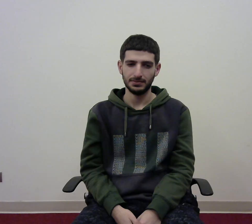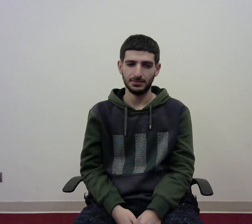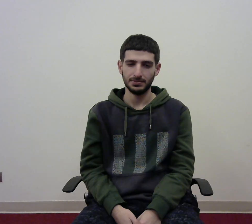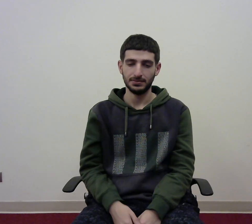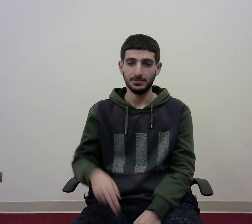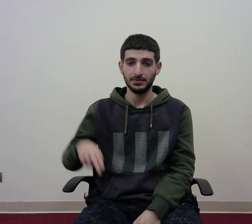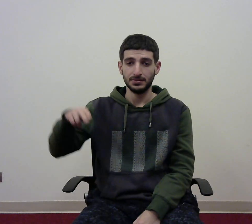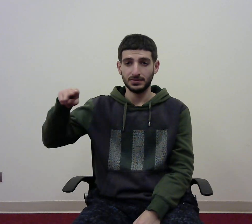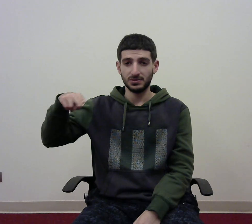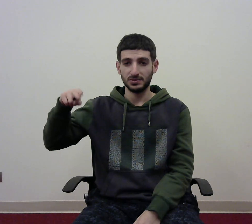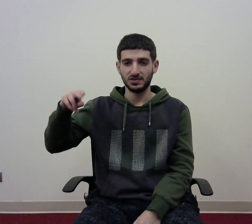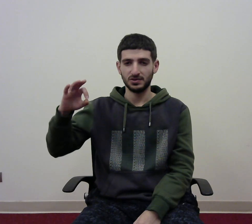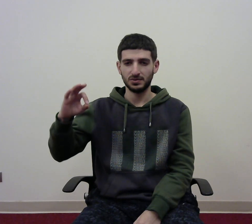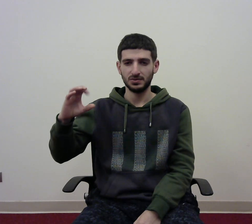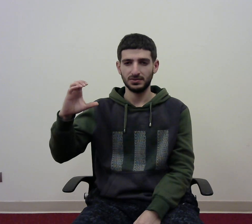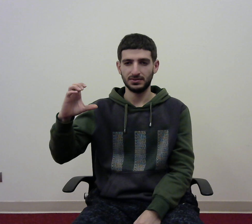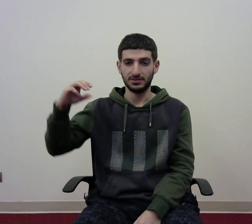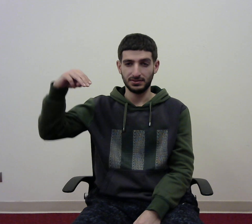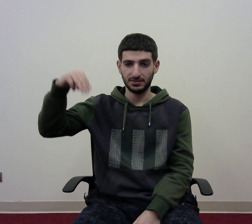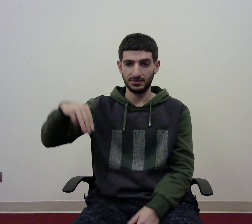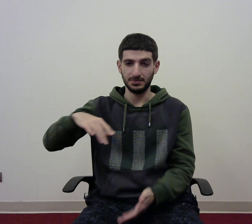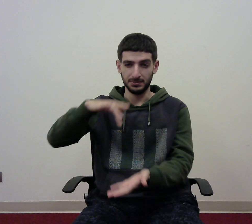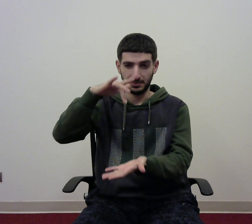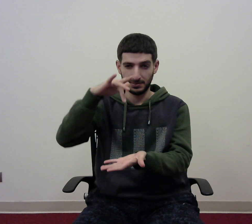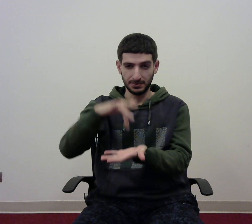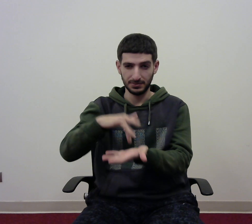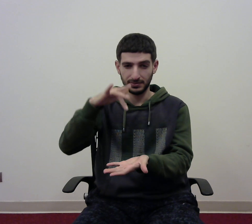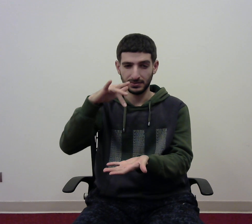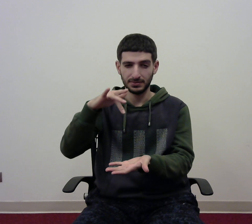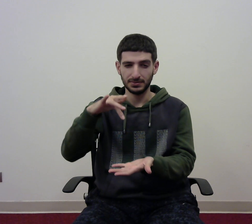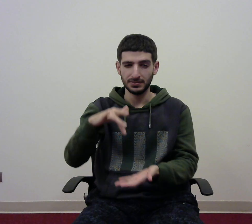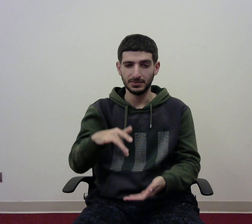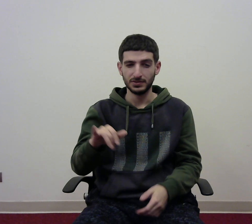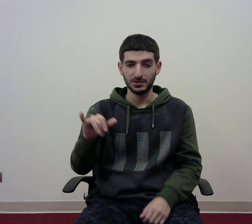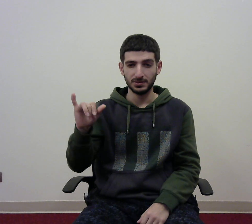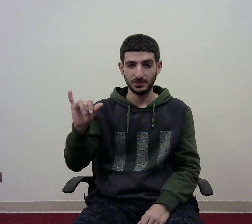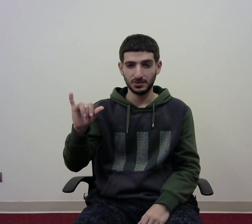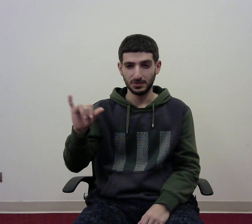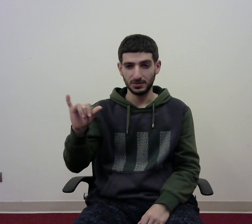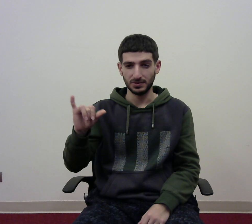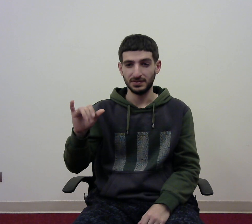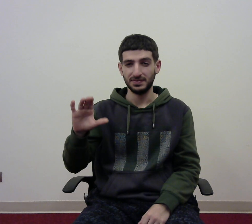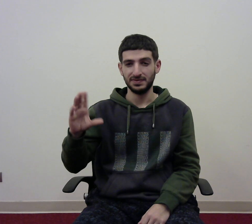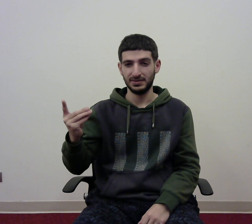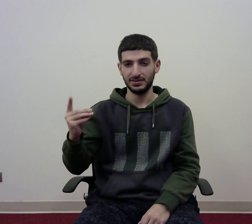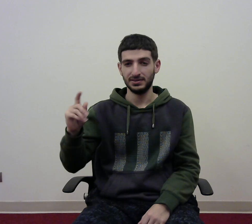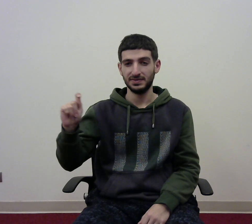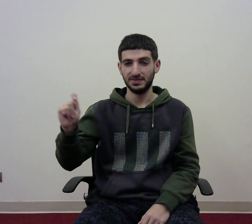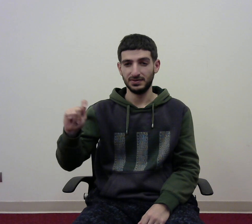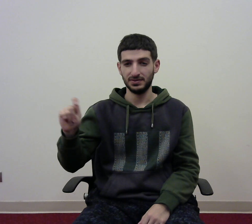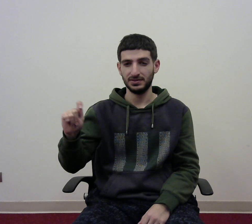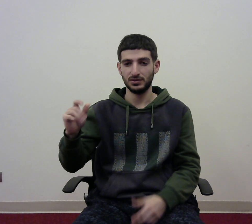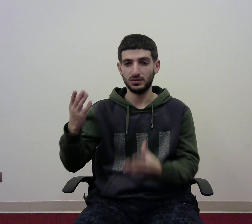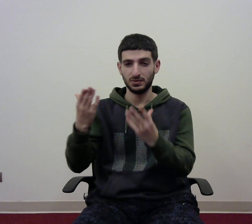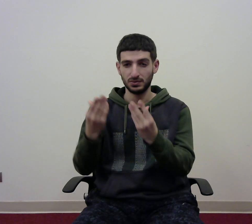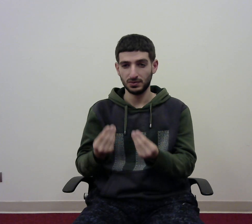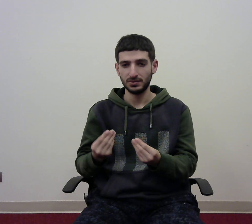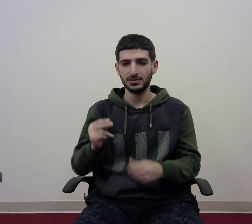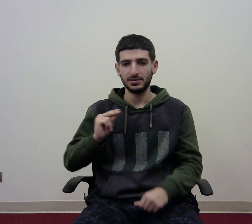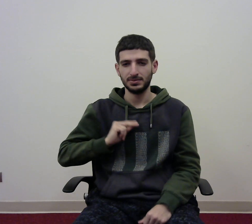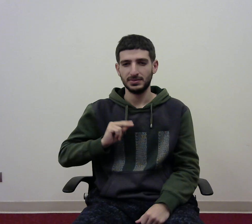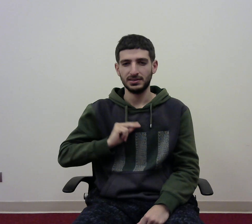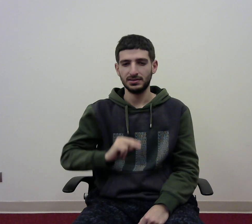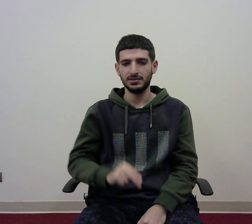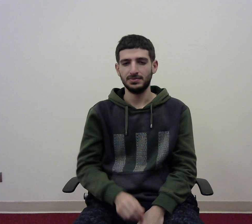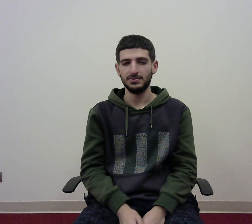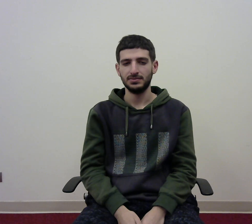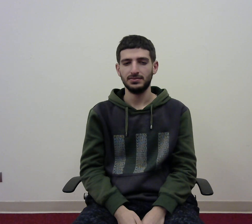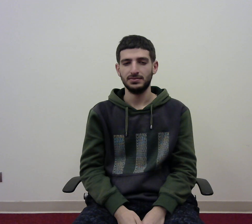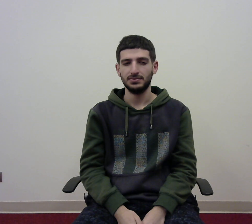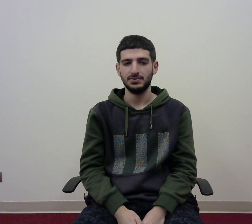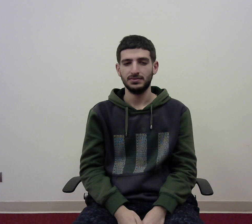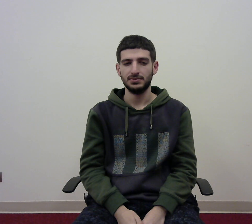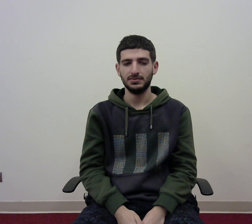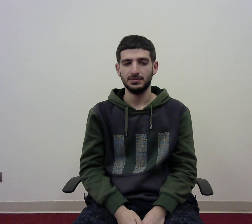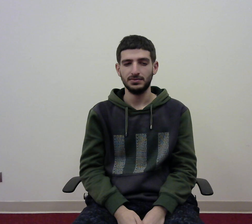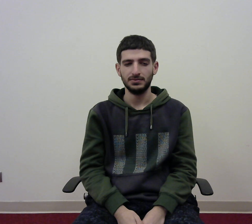DOST mərkəzləri şənbə və bazar günü işləyirmi?